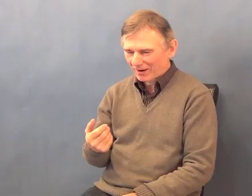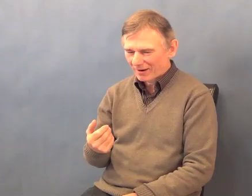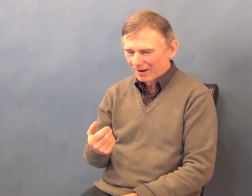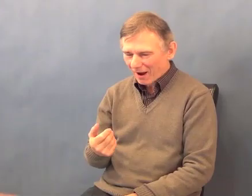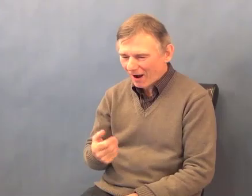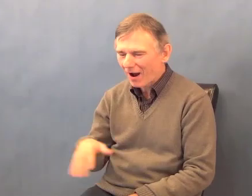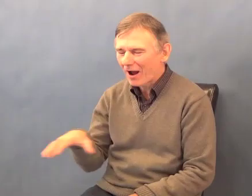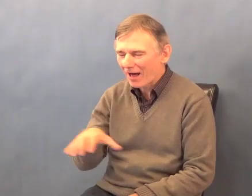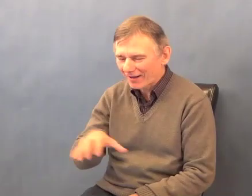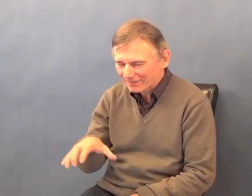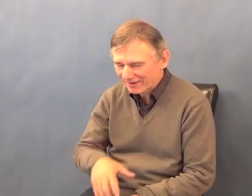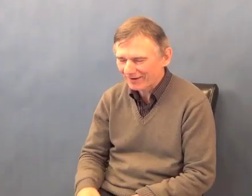Aha, ktoś ukradł.